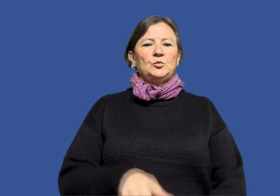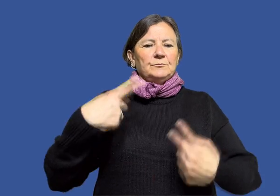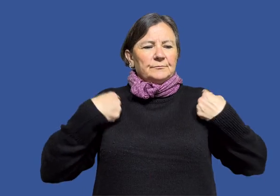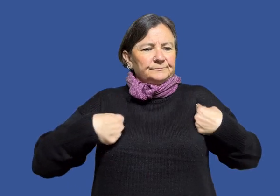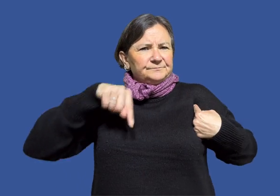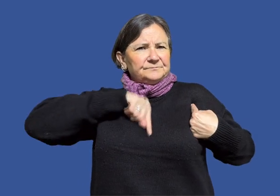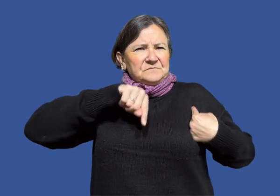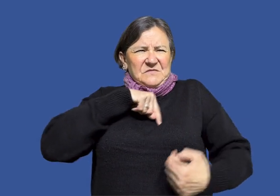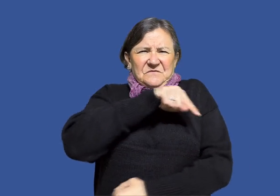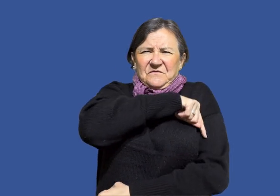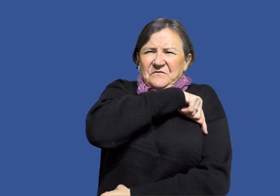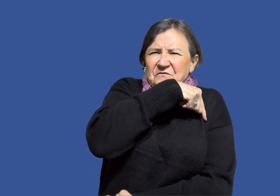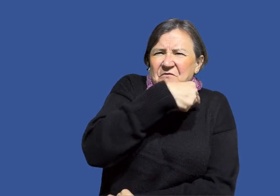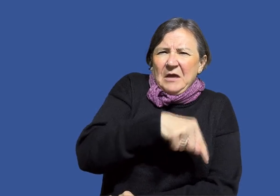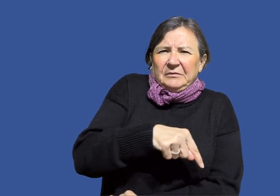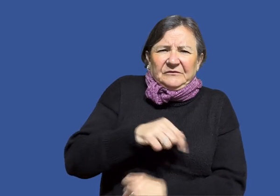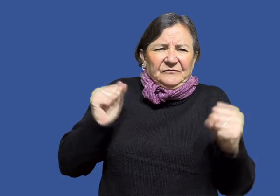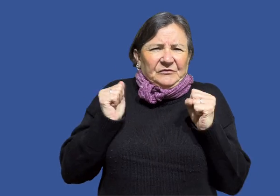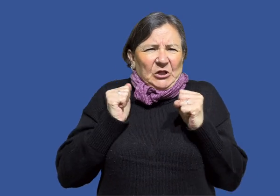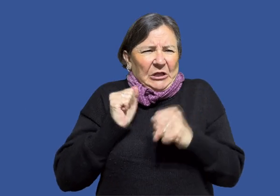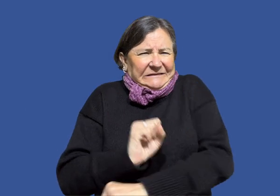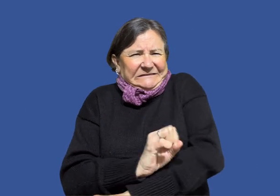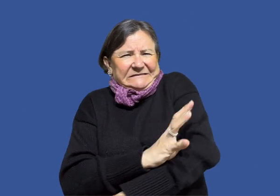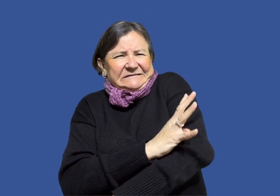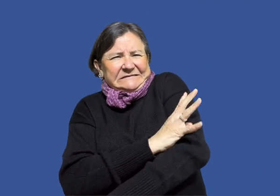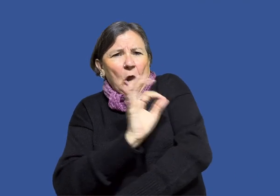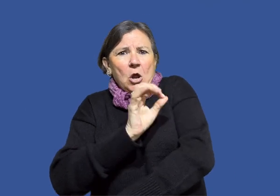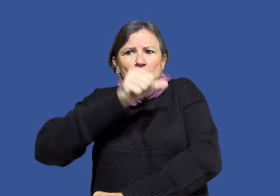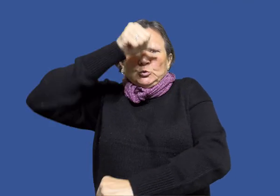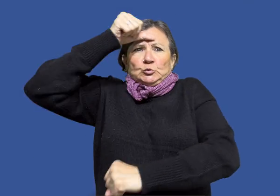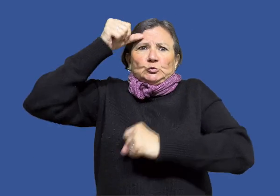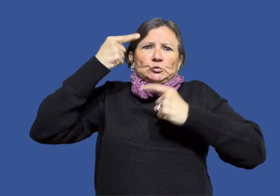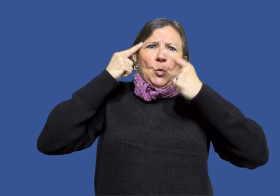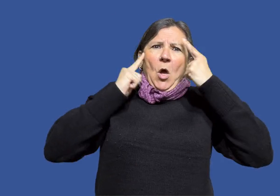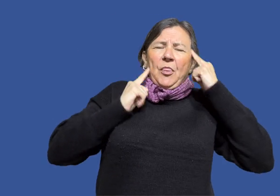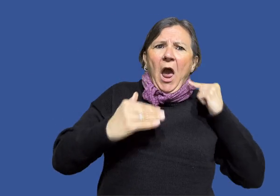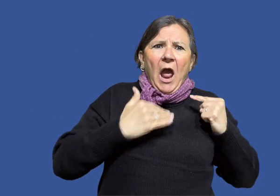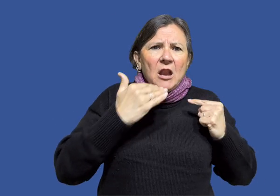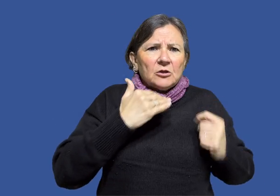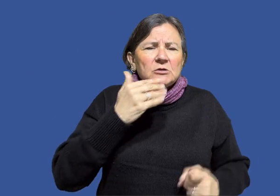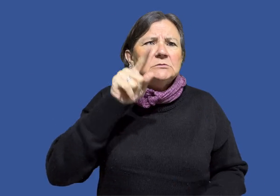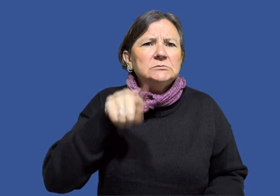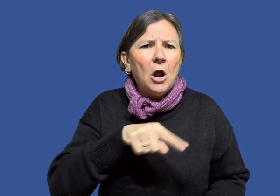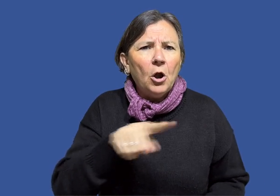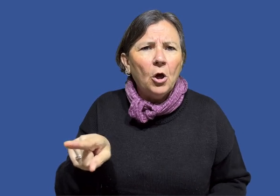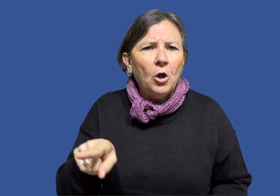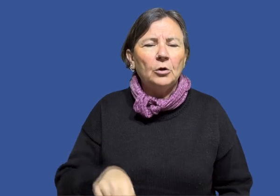Has tingut febre, fred, calfreds i suor?